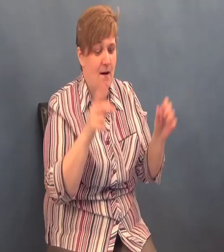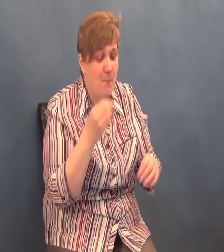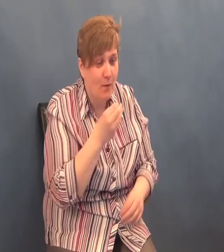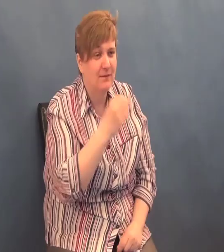Morze?